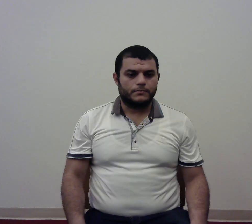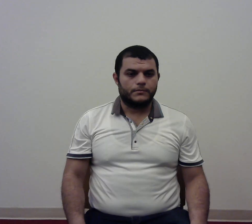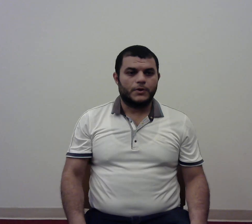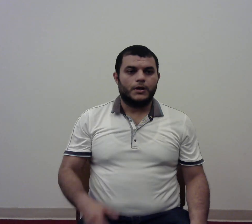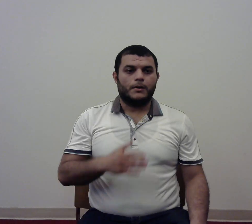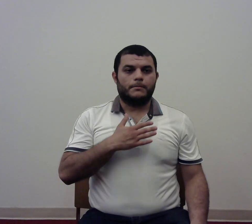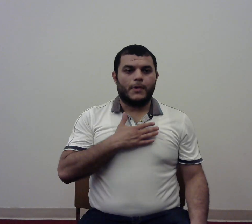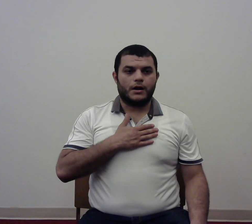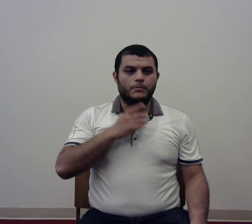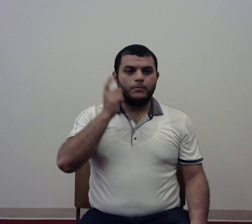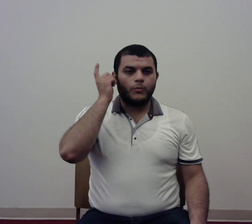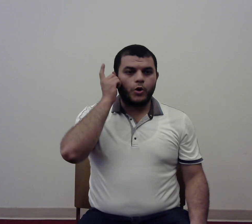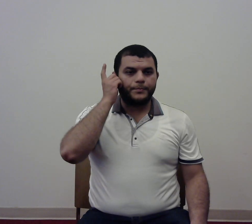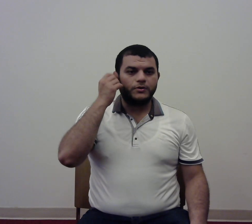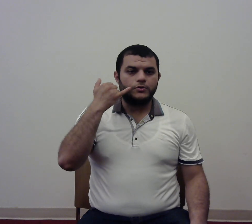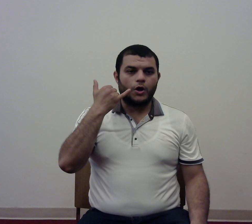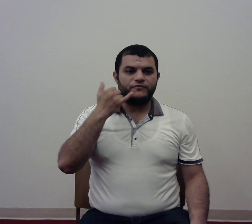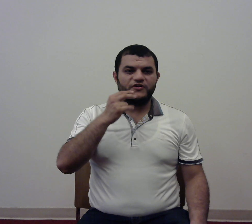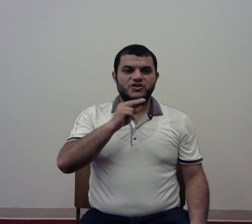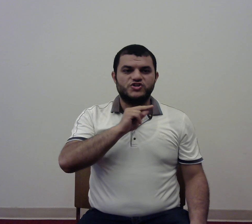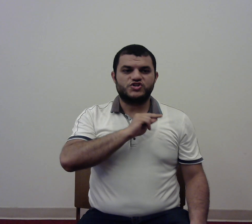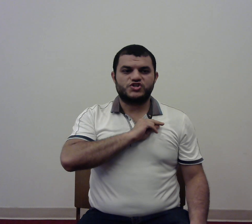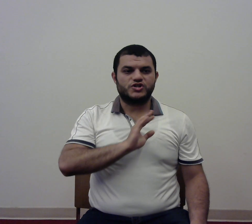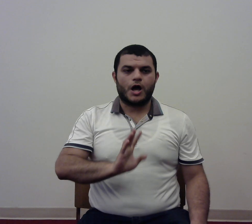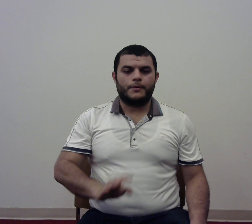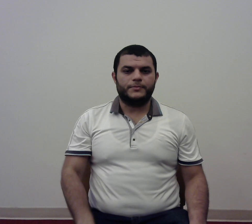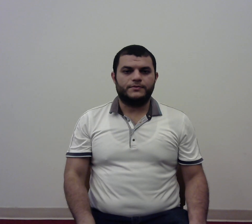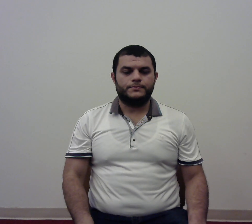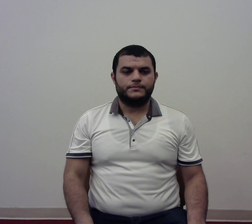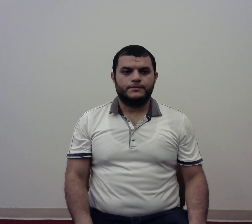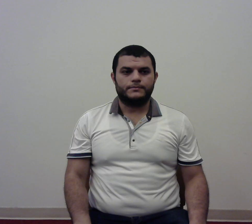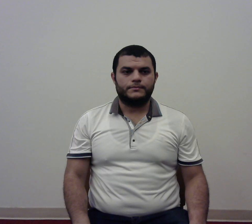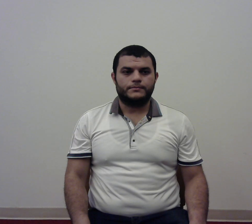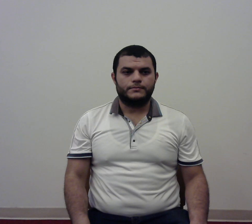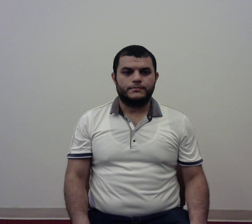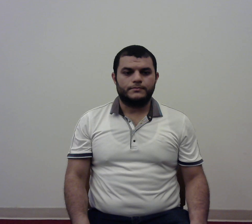Mənim mobil telefonum işləmir